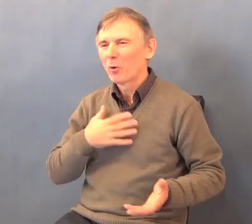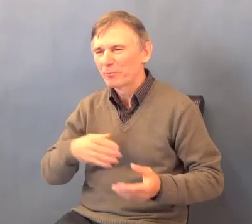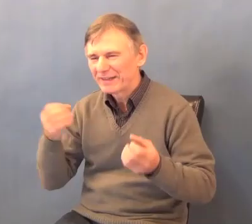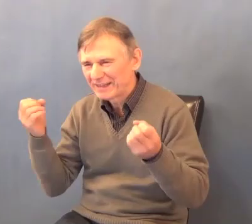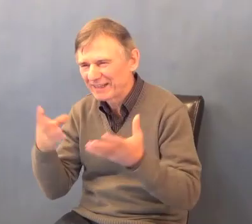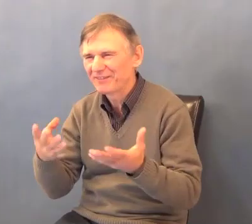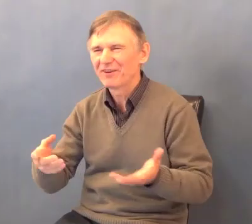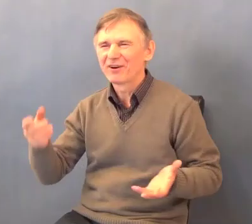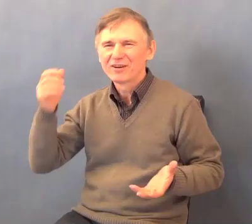Ja lubię kino.